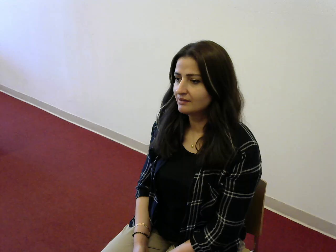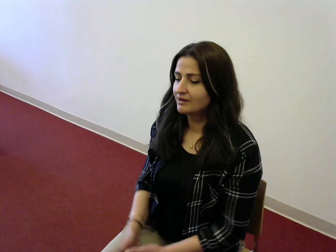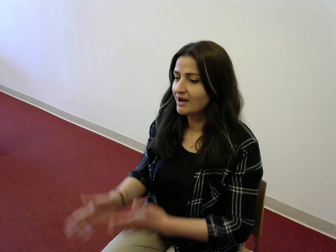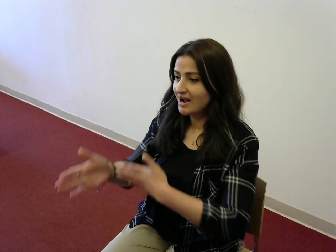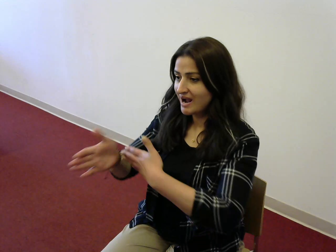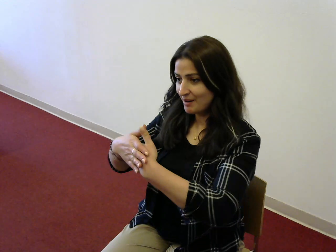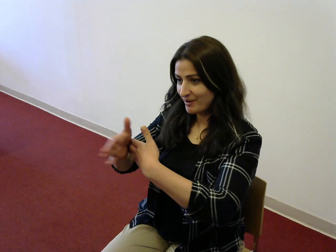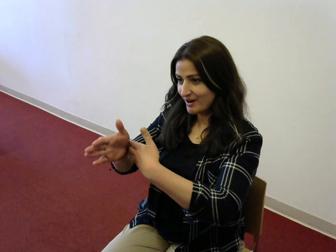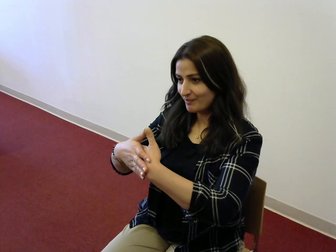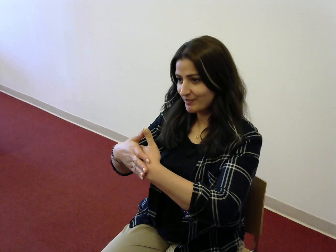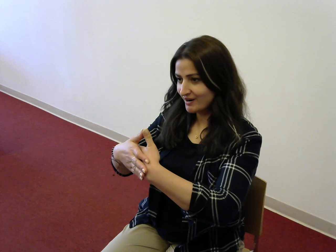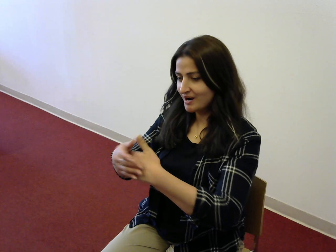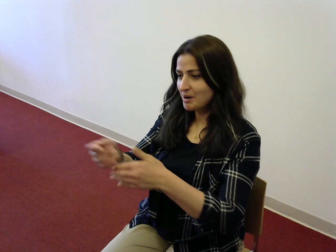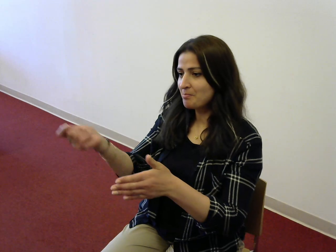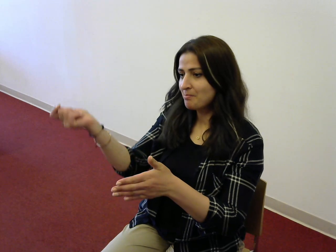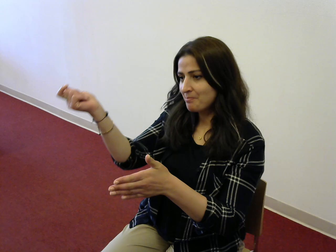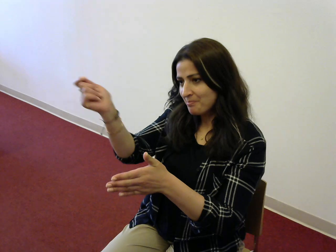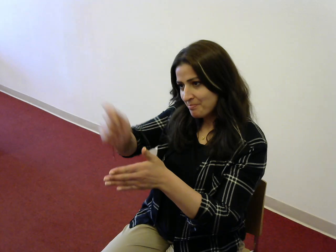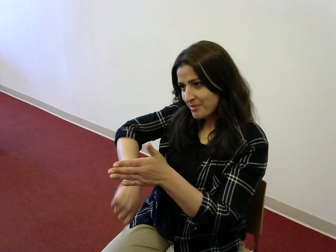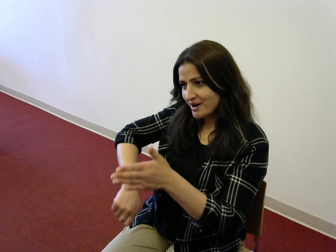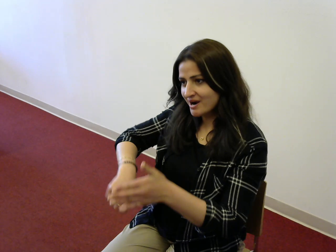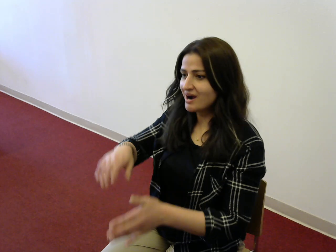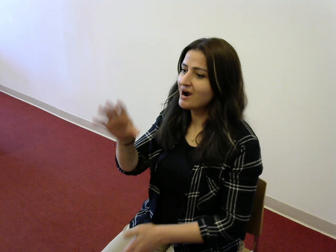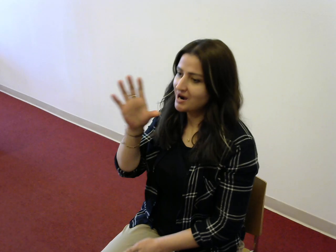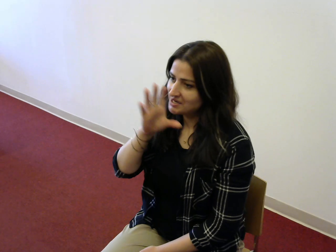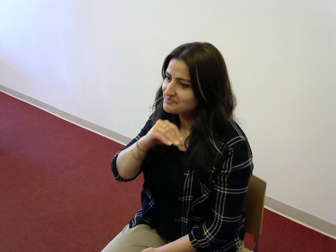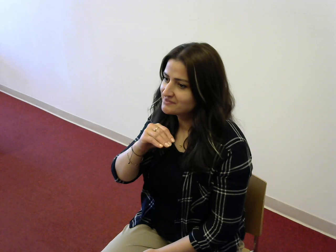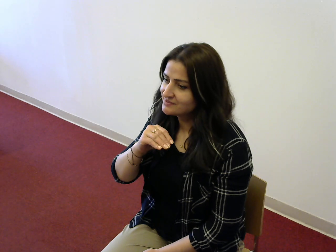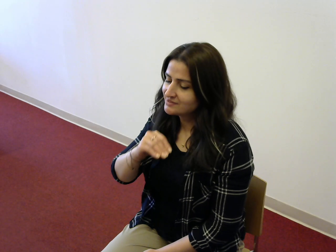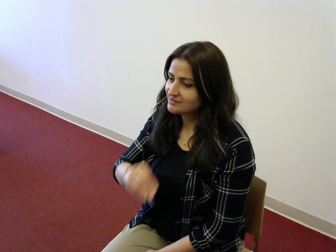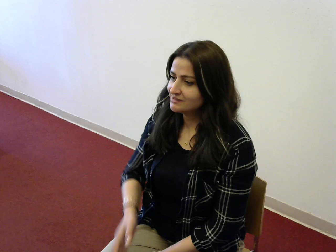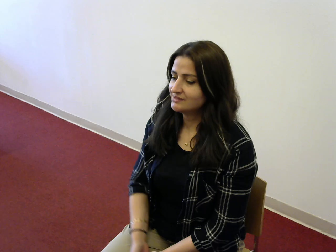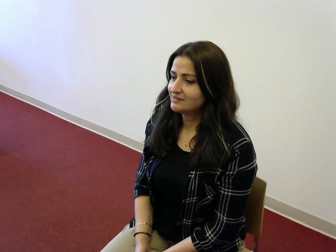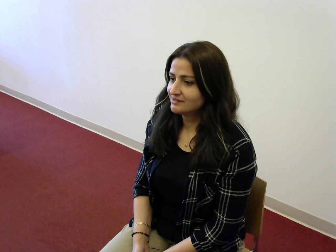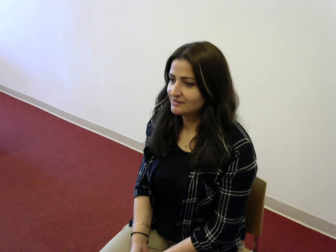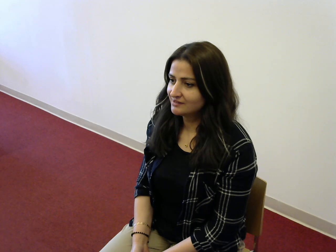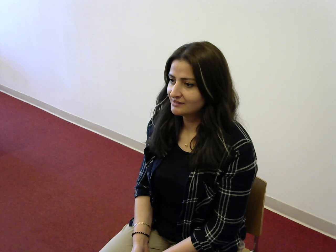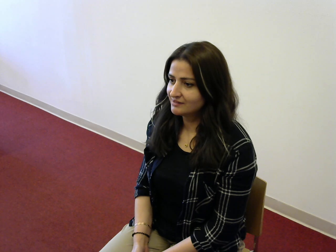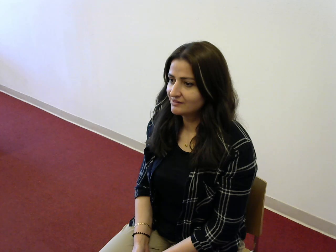Qapını bağlaya bilərsinizmi?